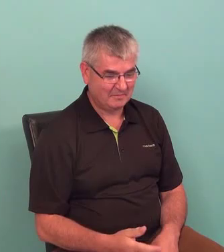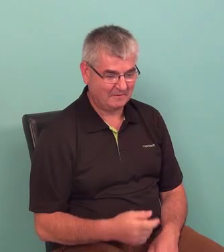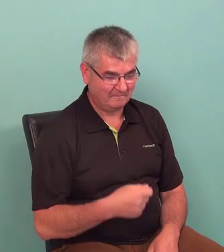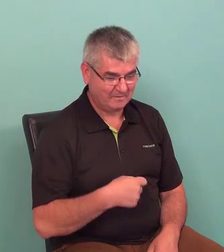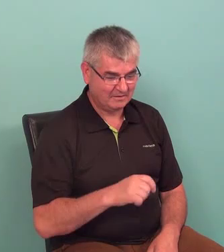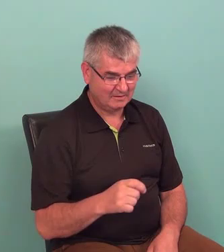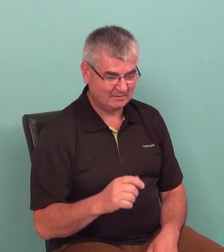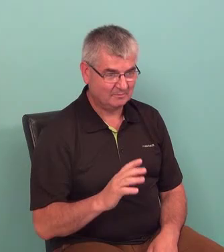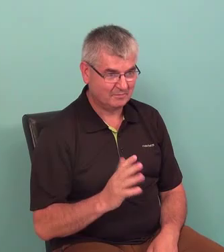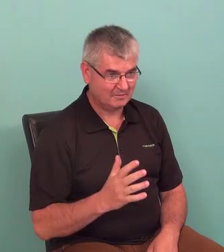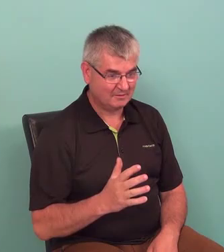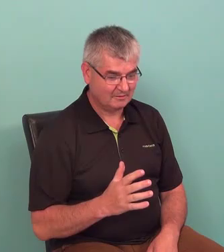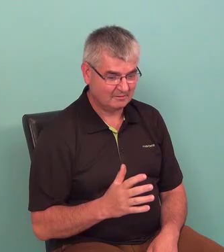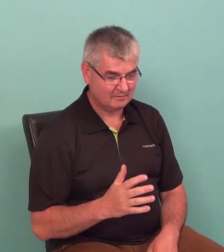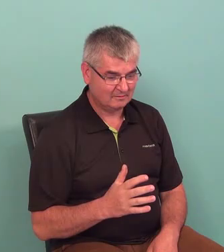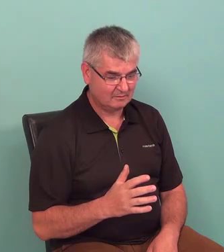Wyjazd piątego.